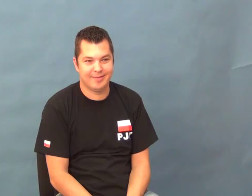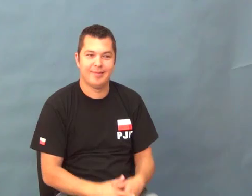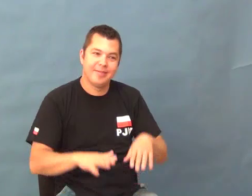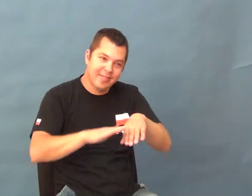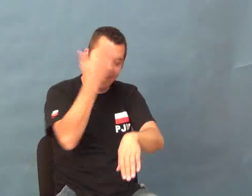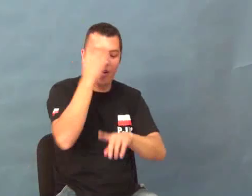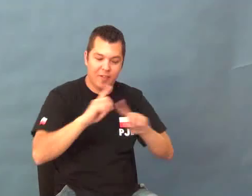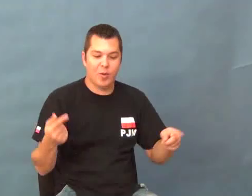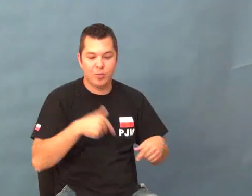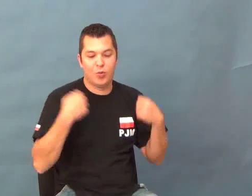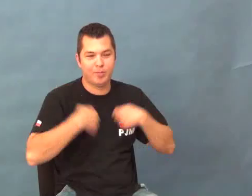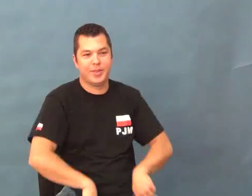Nago nie wolno, trzeba się ubrać.